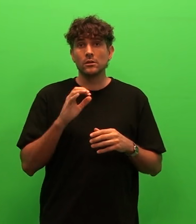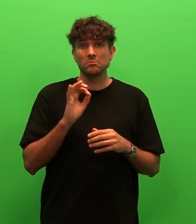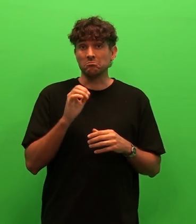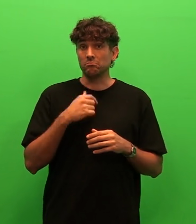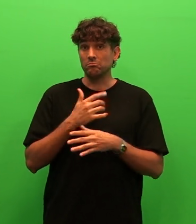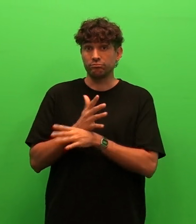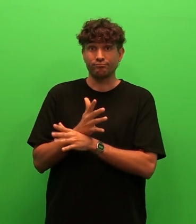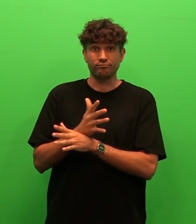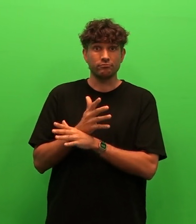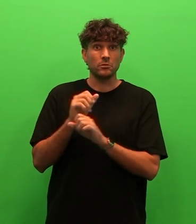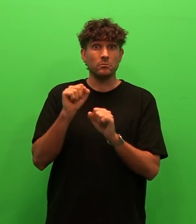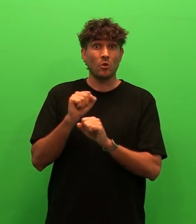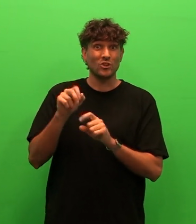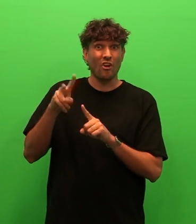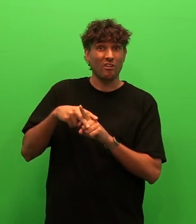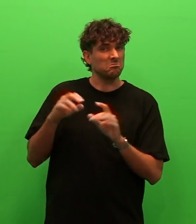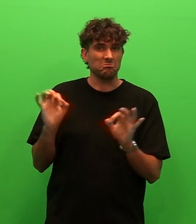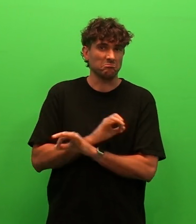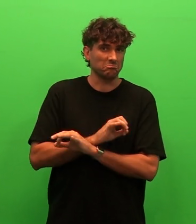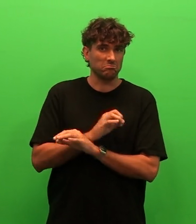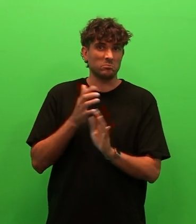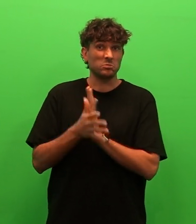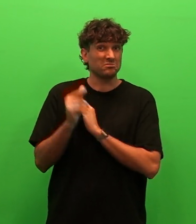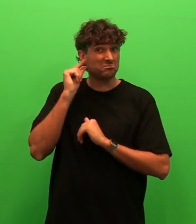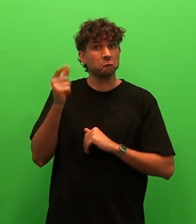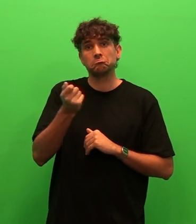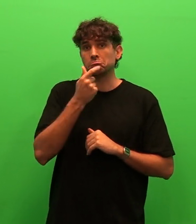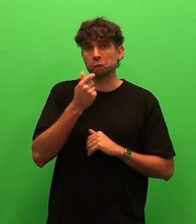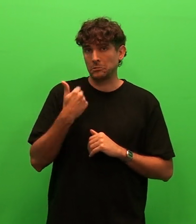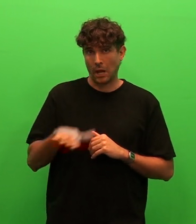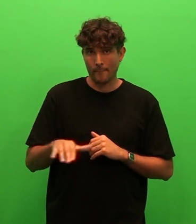Sí, quan tinc relacions sexuals no utilitzo el preservatiu com a mètode de protecció, perquè ella ja pren la pastilla.